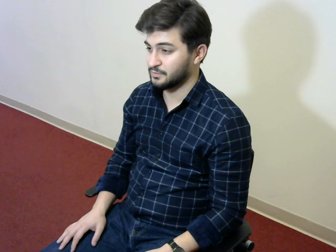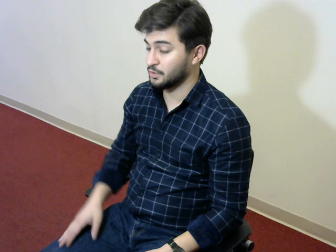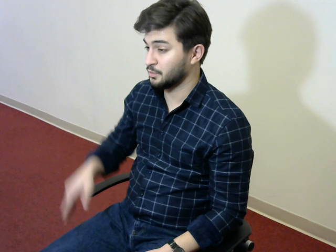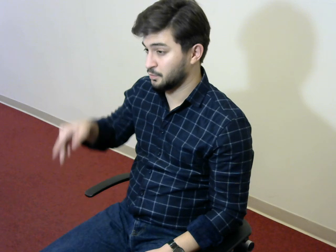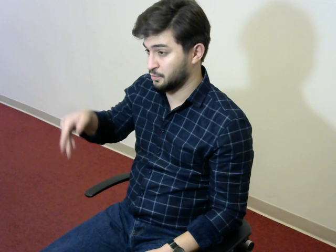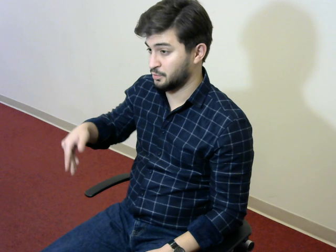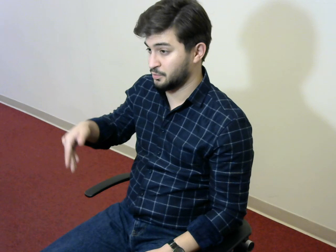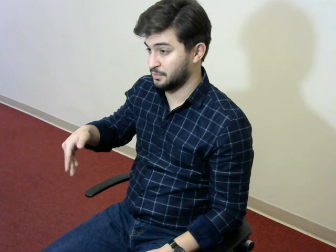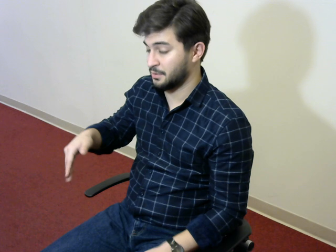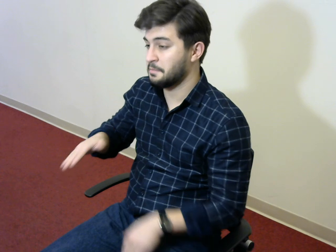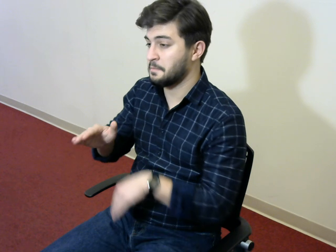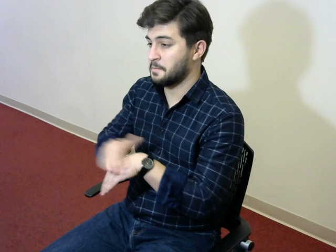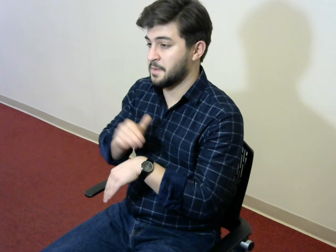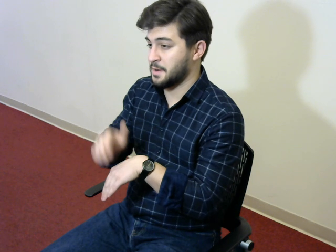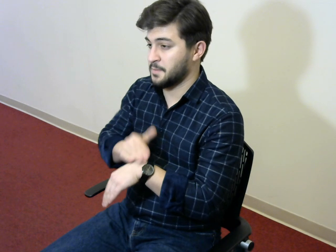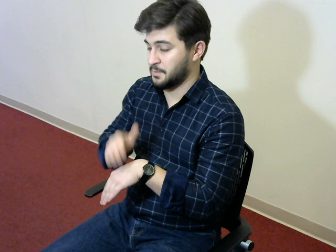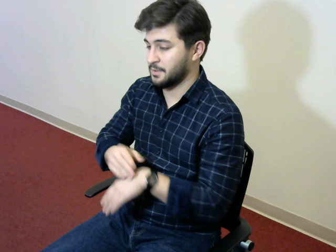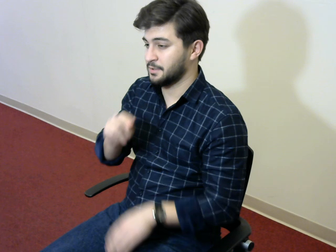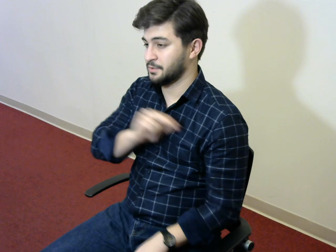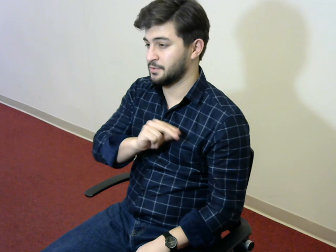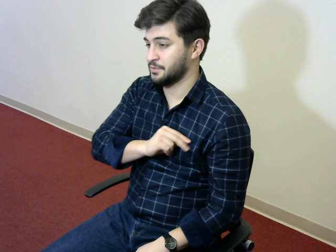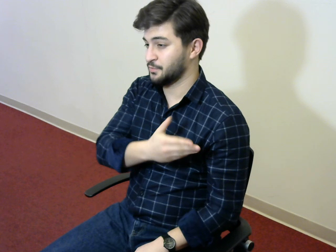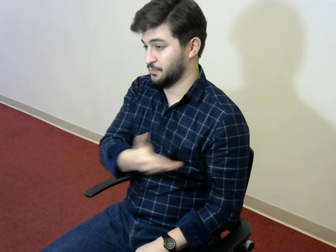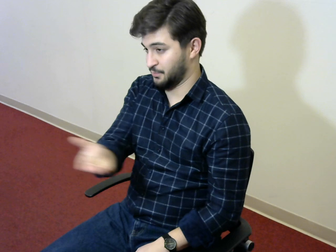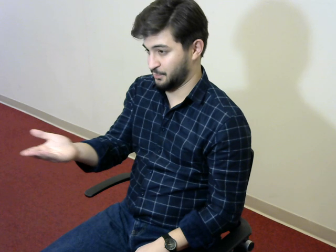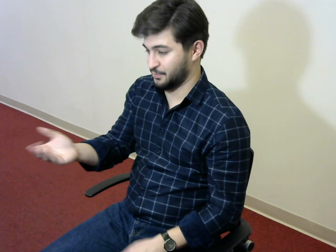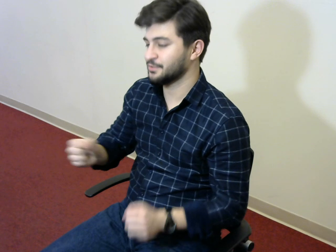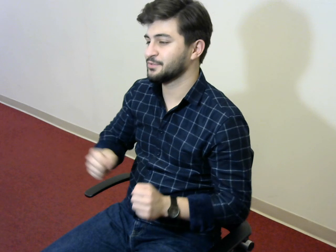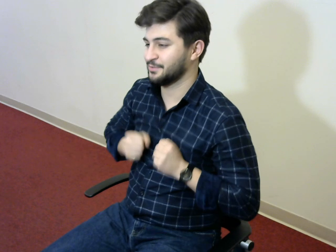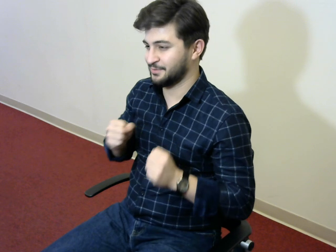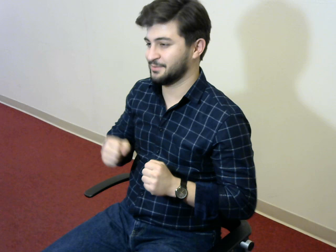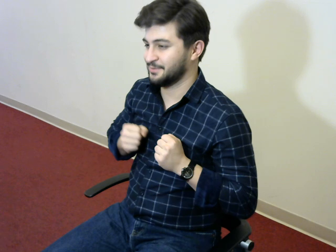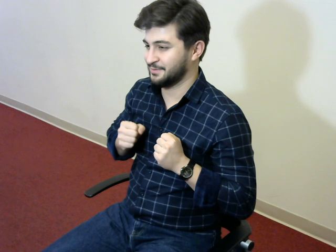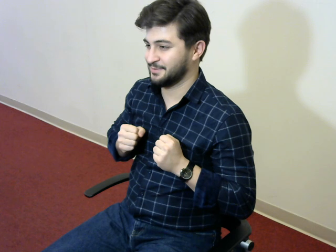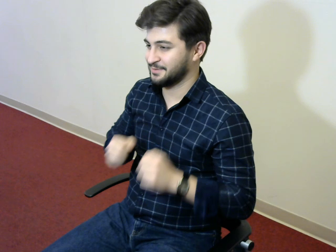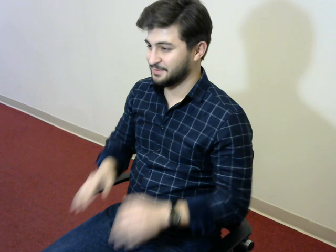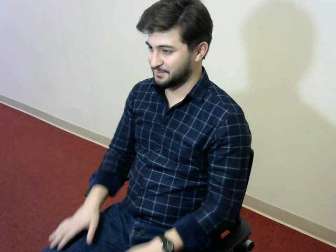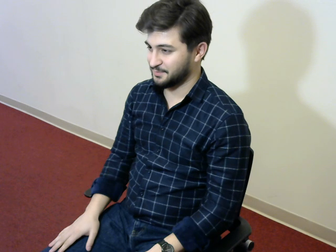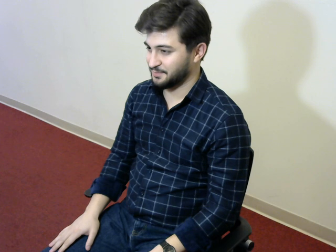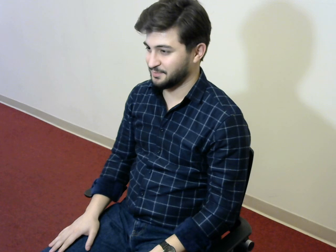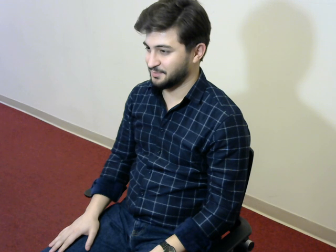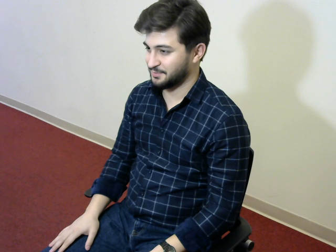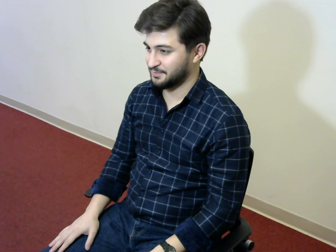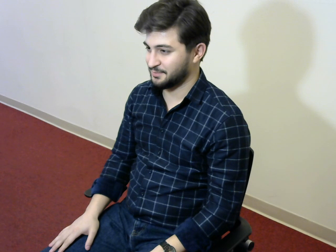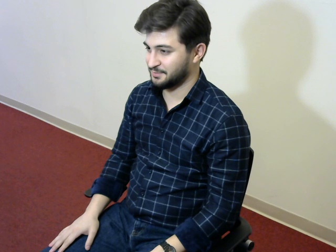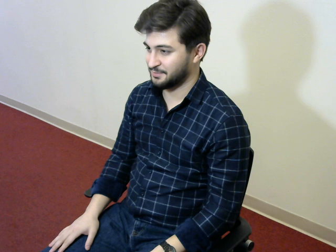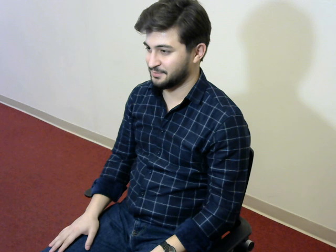Burda mehriban işçilər çalışır